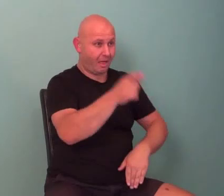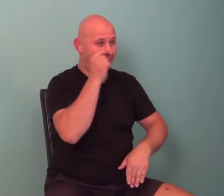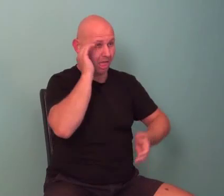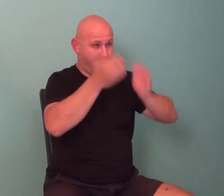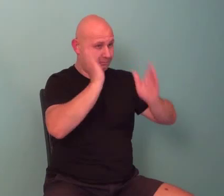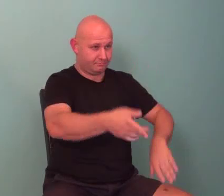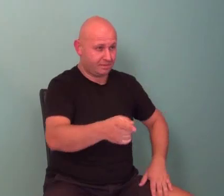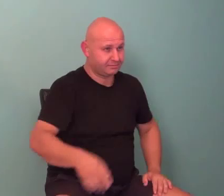Nie będziesz przysypiał?